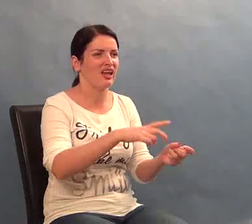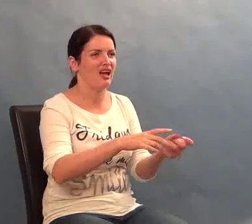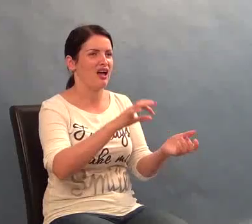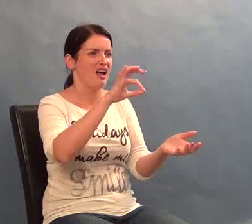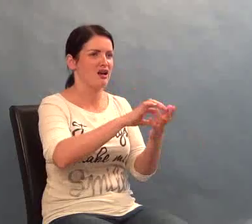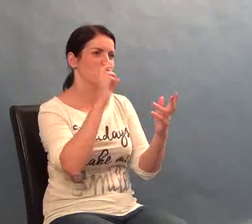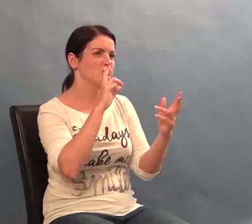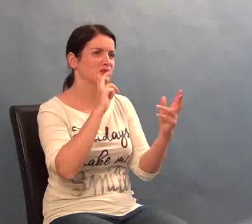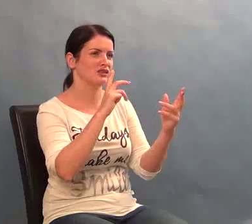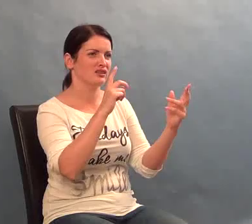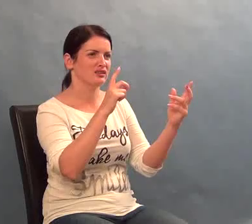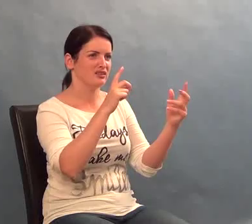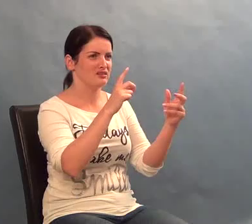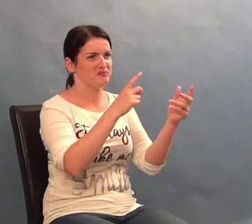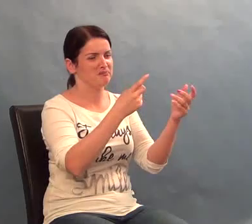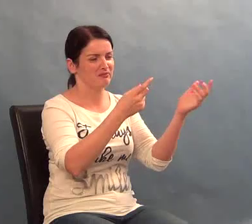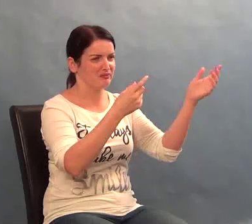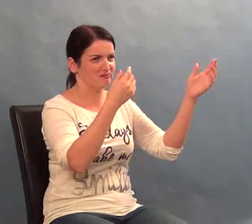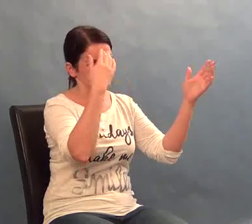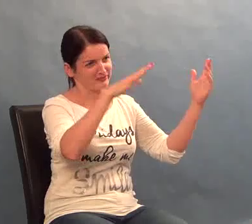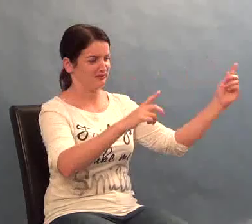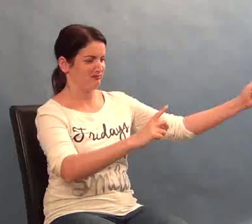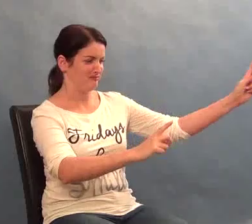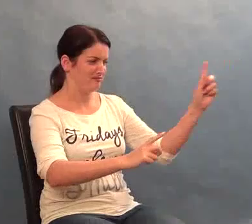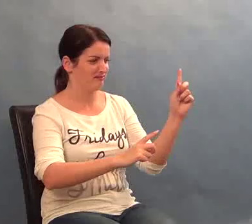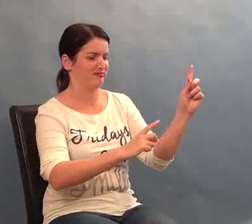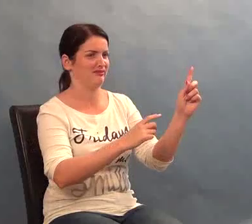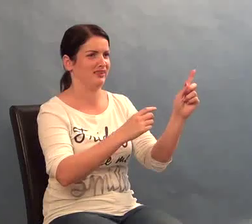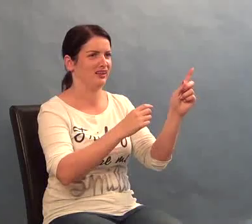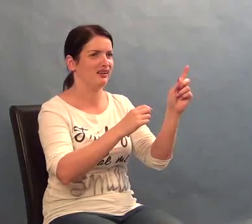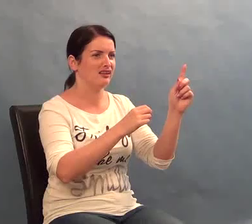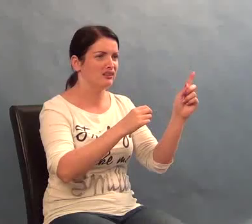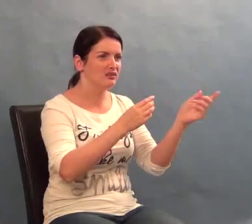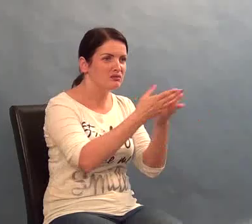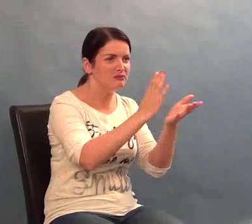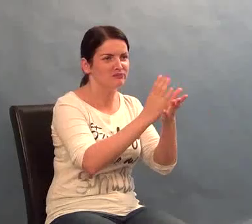Akurat podchodzi jakiś obcy chłopak i pomaga mu.